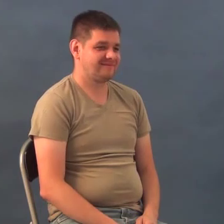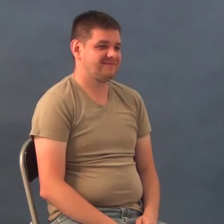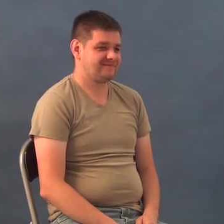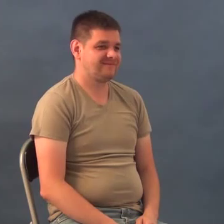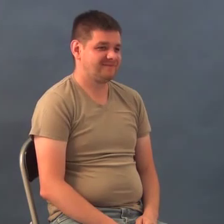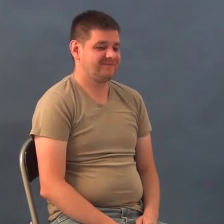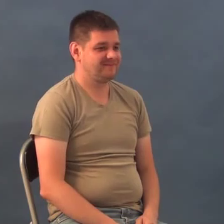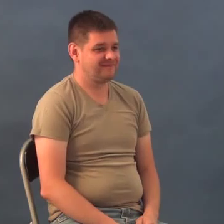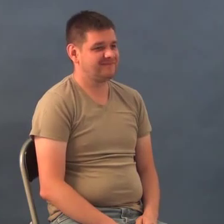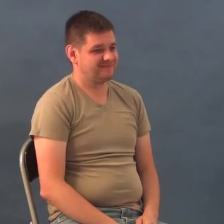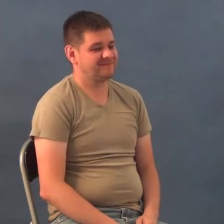Przekreślony, okrągły znak.